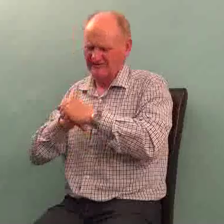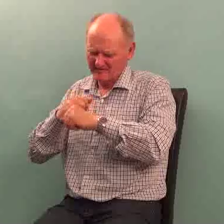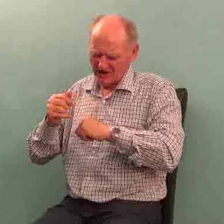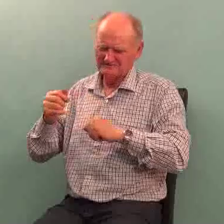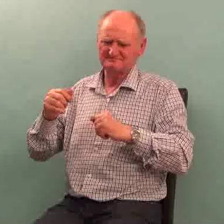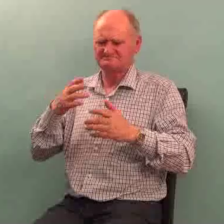Przyjemnie.